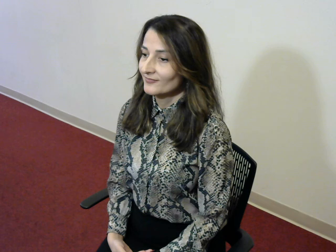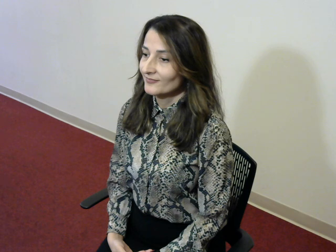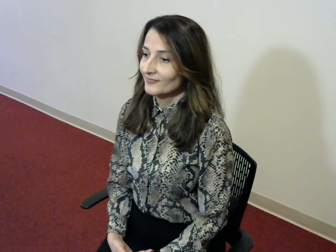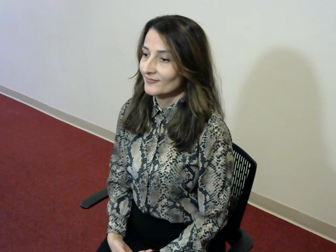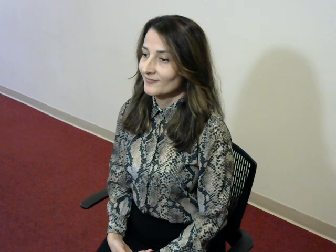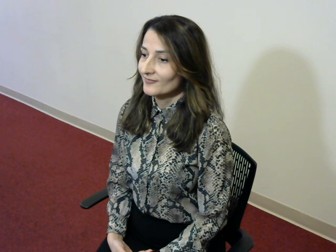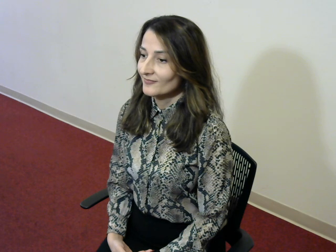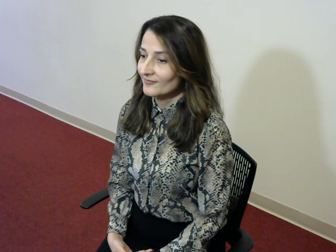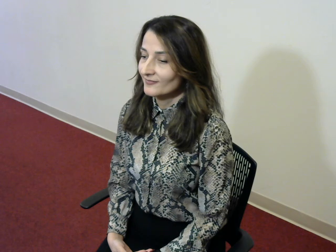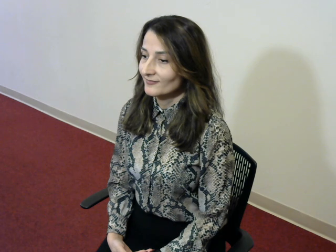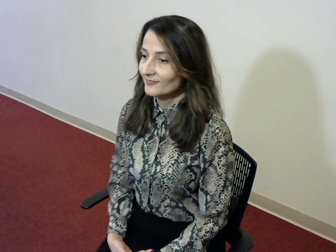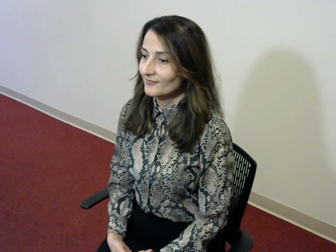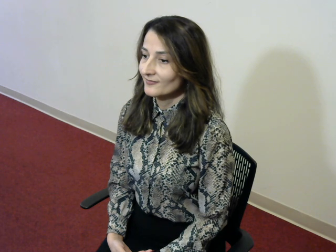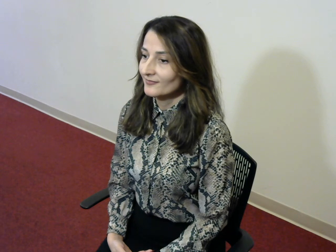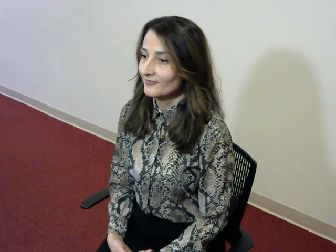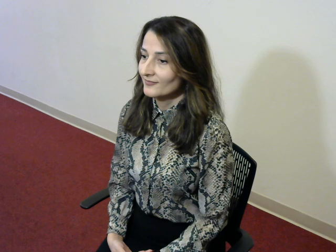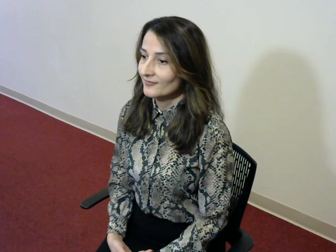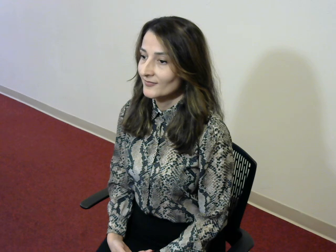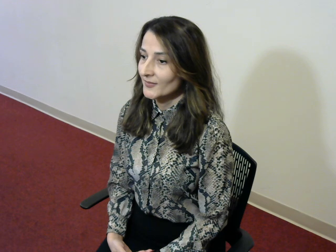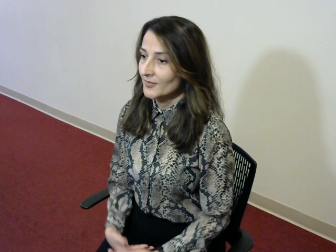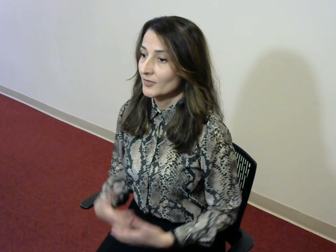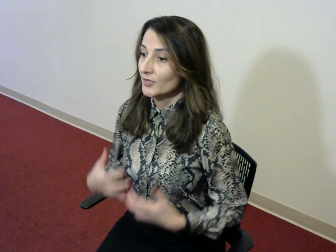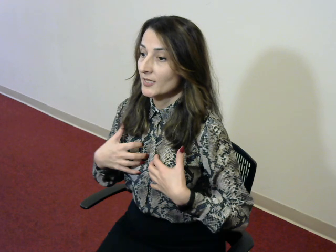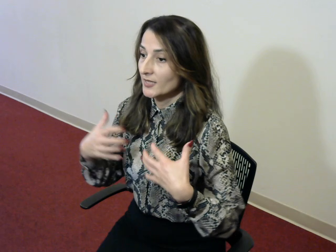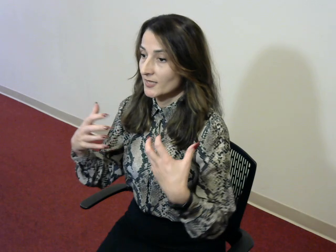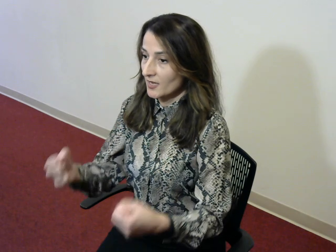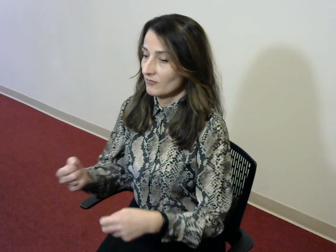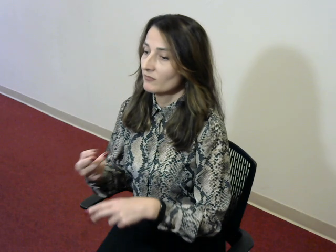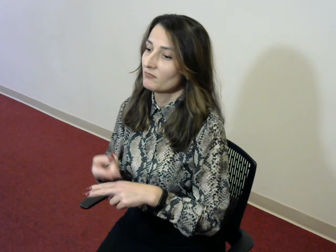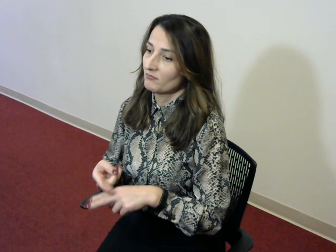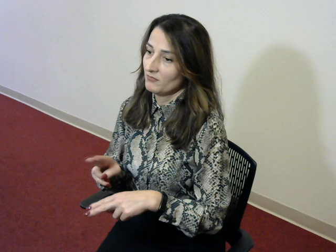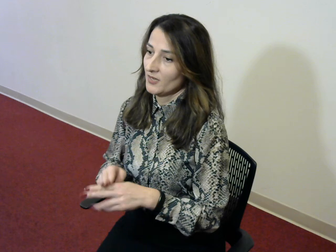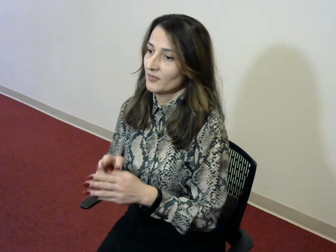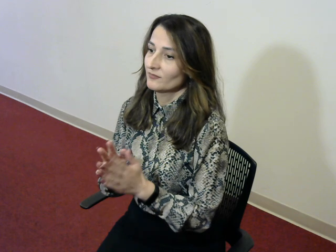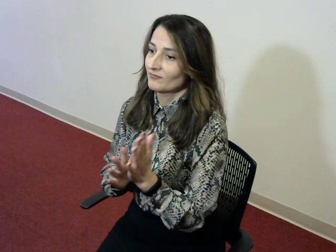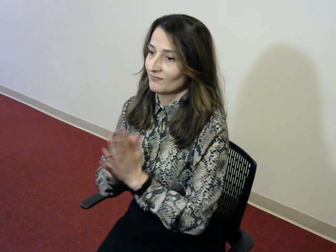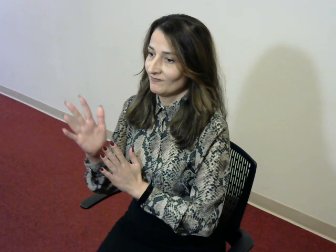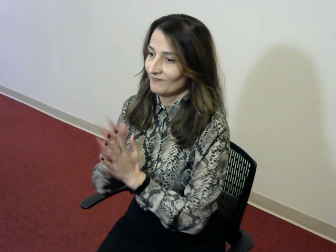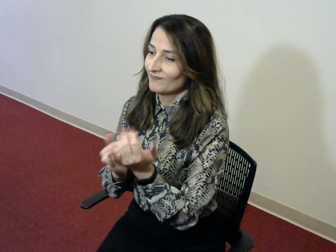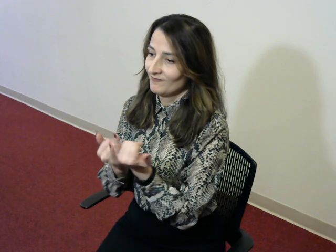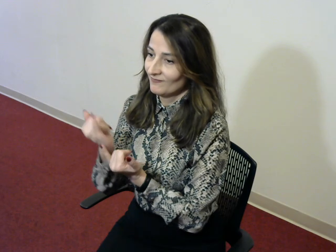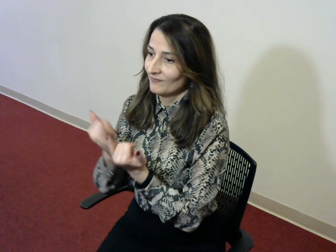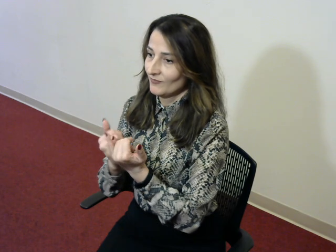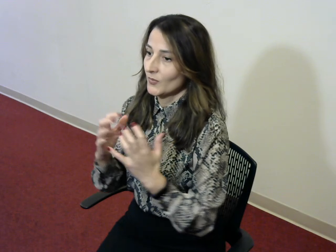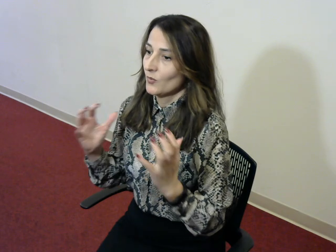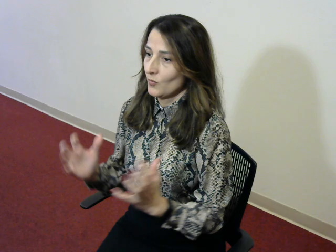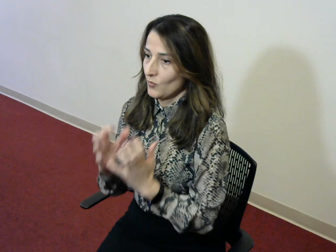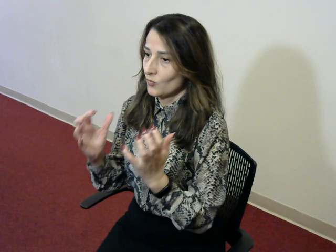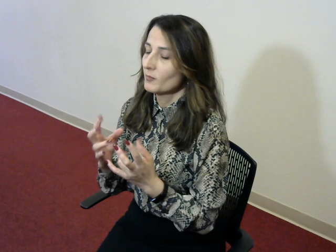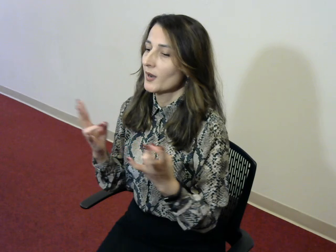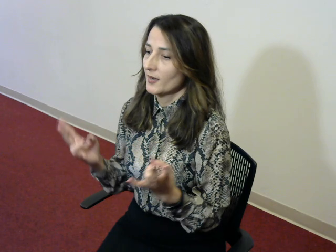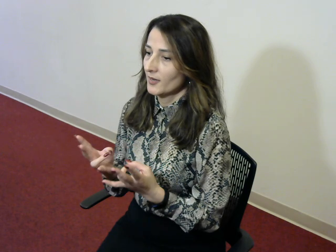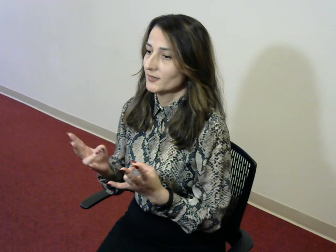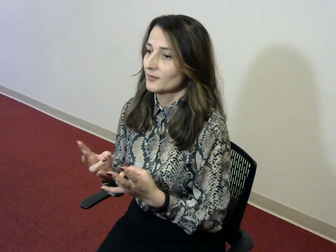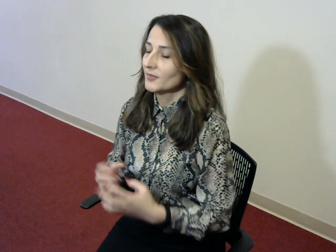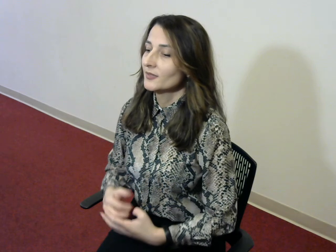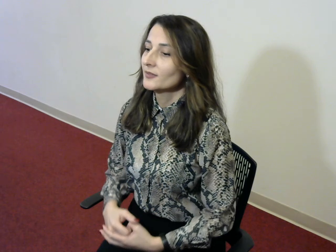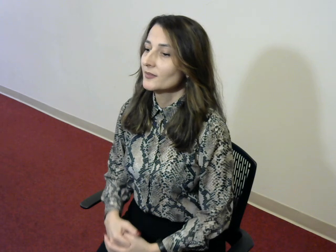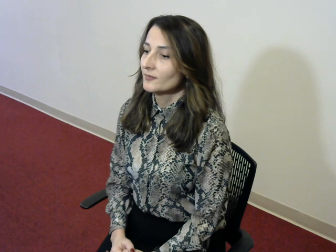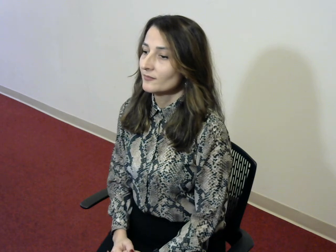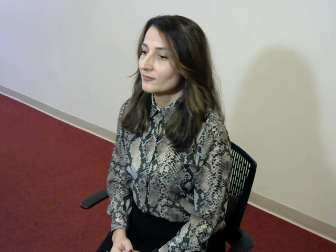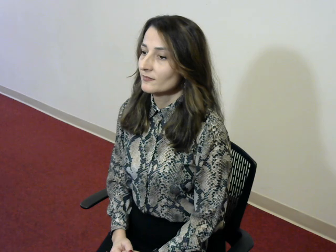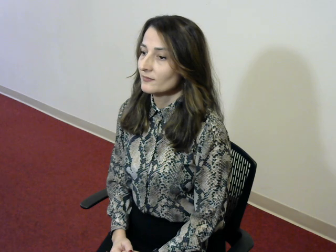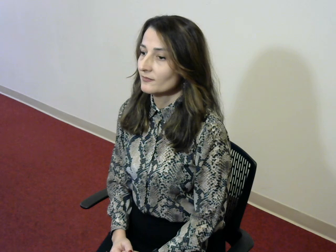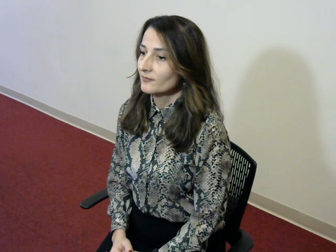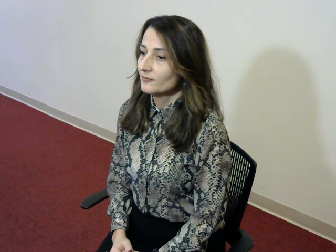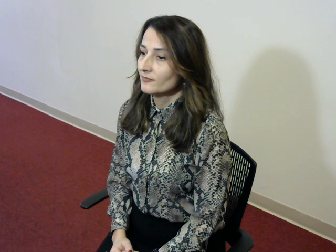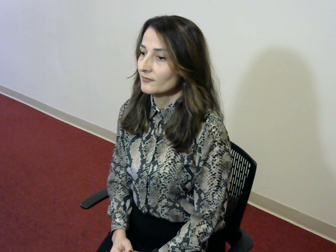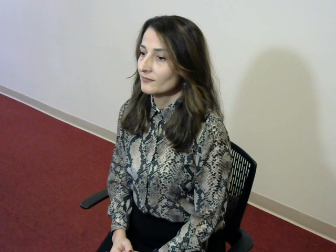Sağlamlığımız üçün bitkiləri qorumaq lazımdır